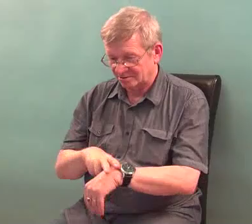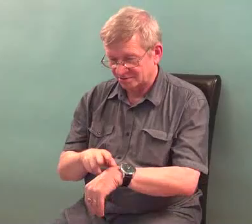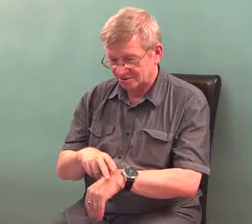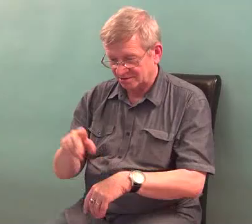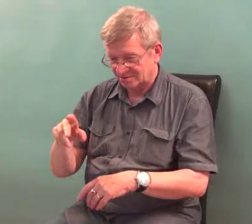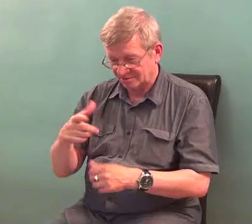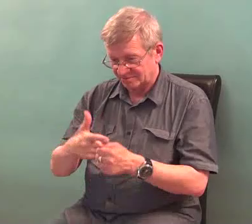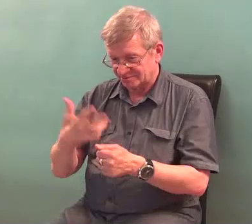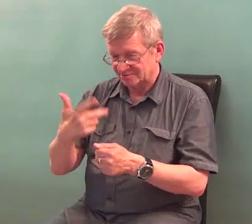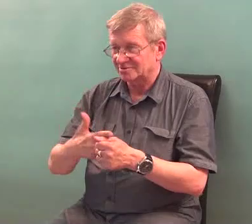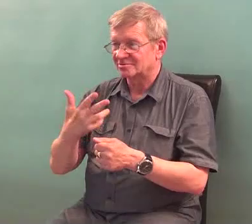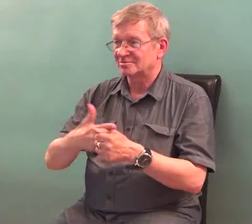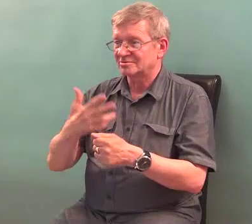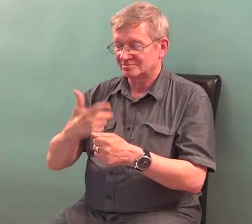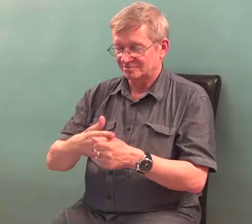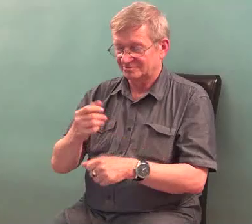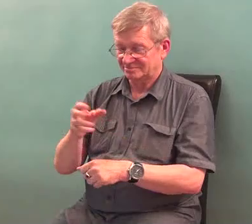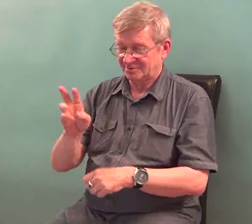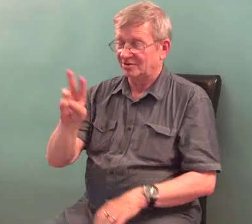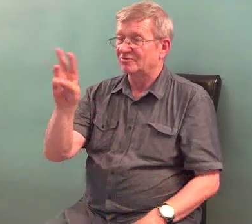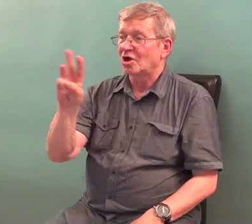Dwudziestego trzeciego, we wtorek.